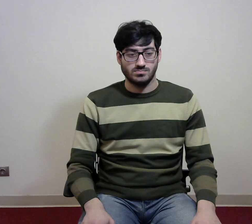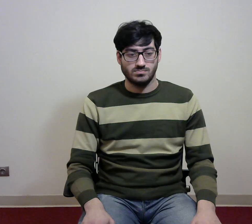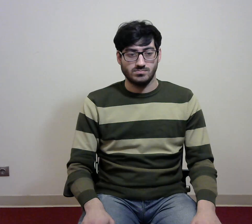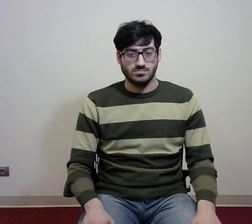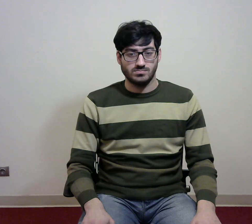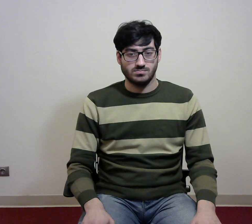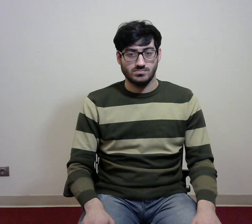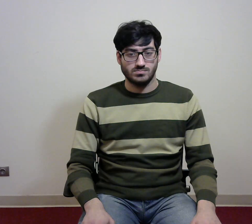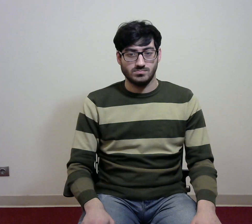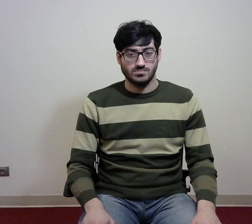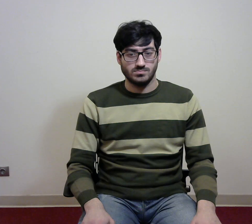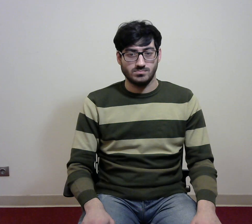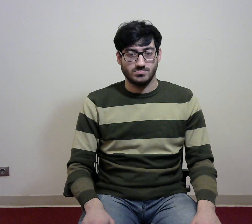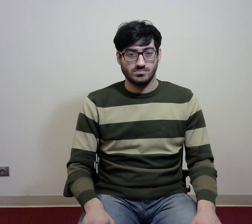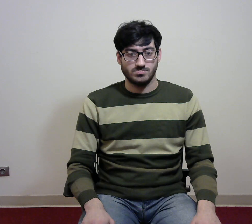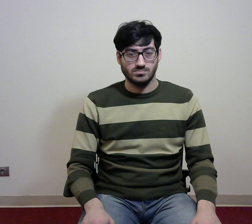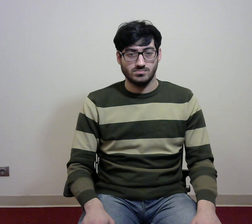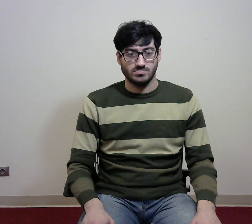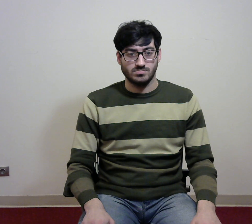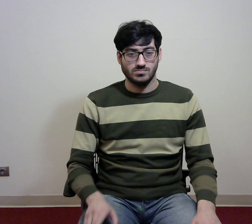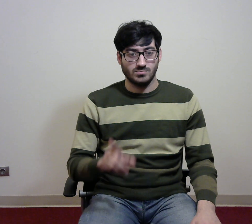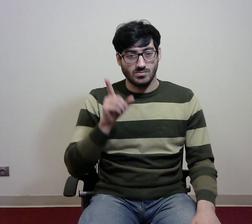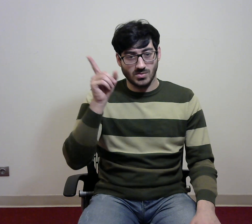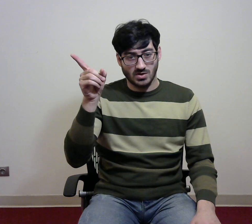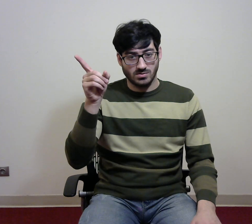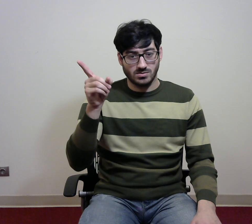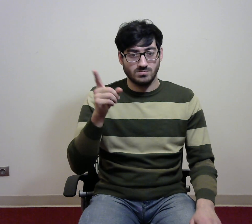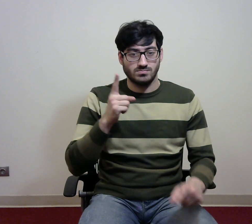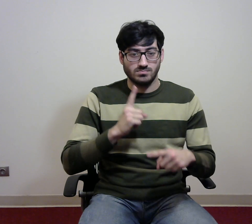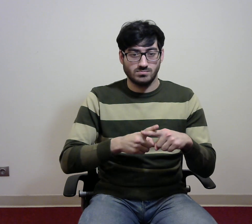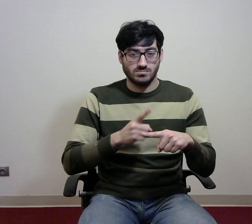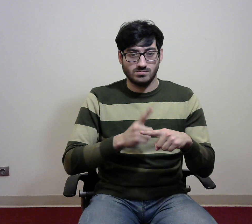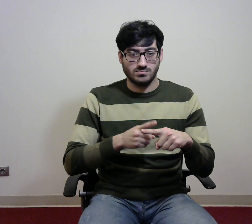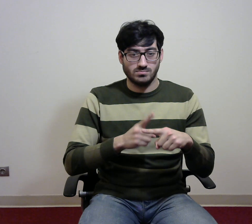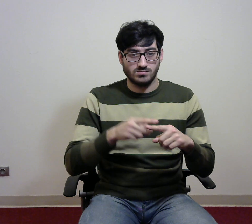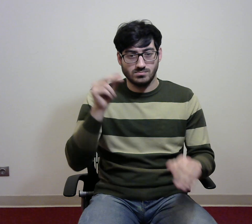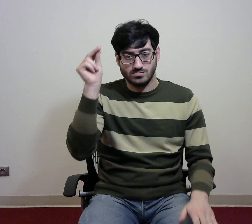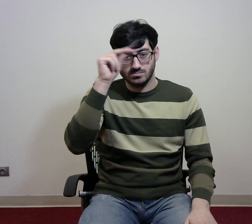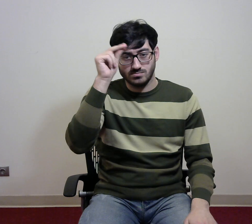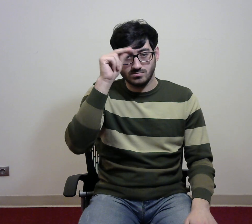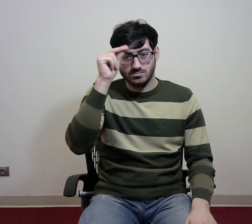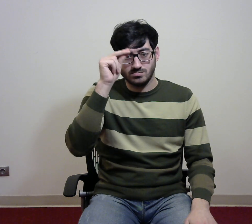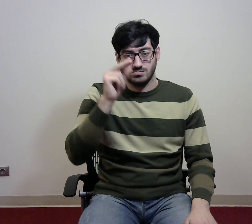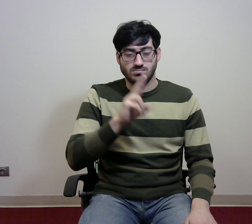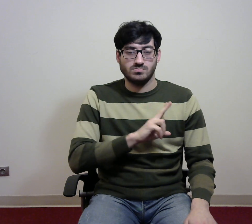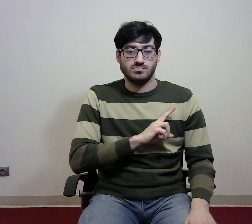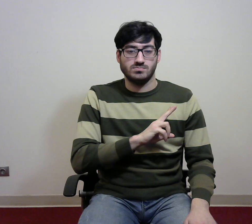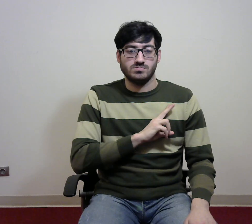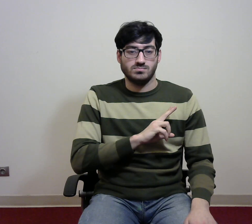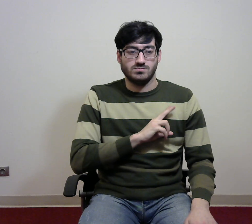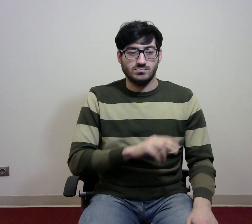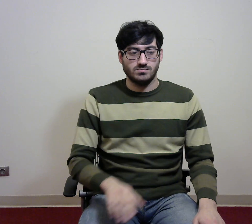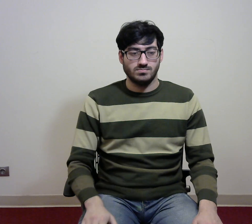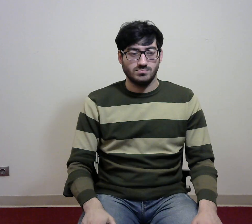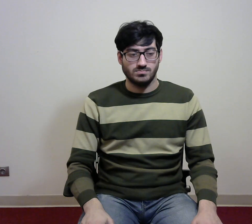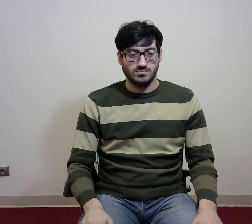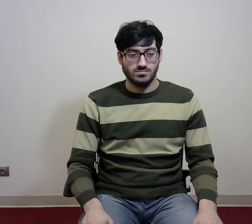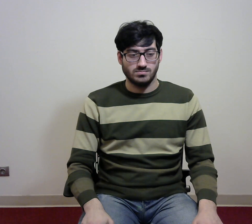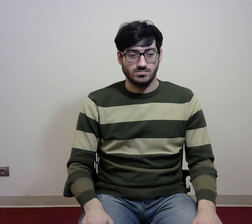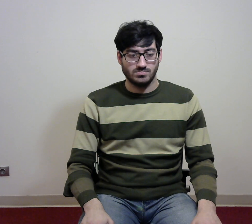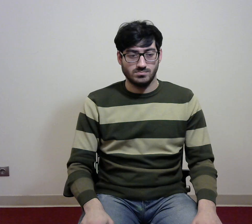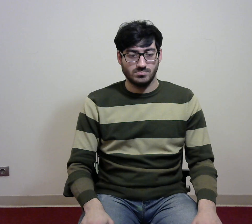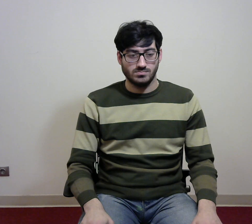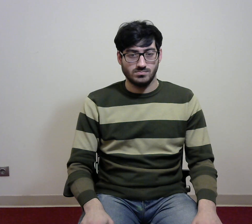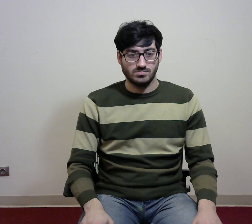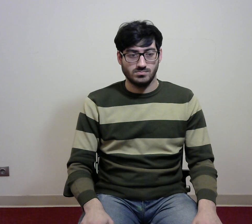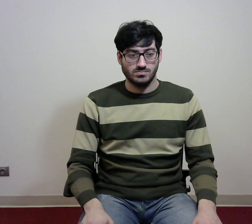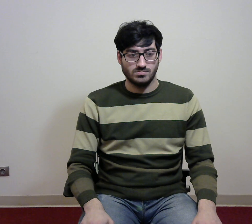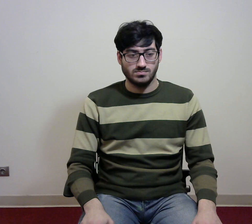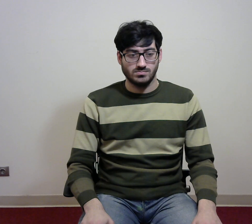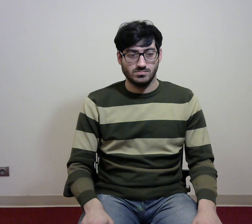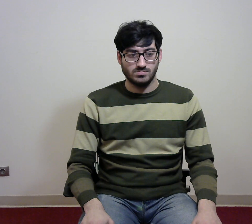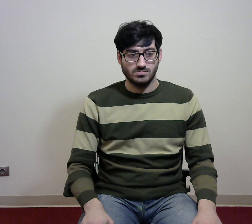O riyazi dərsləri sevir